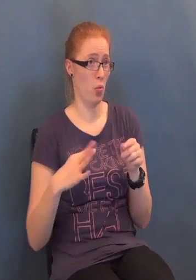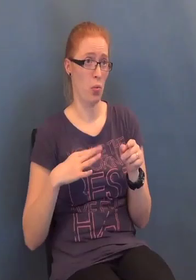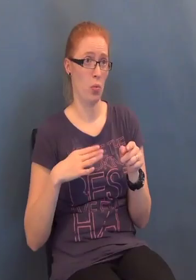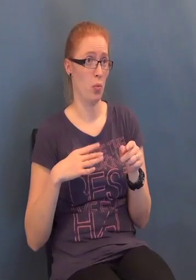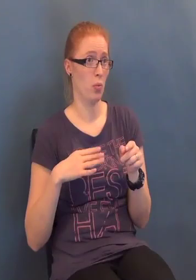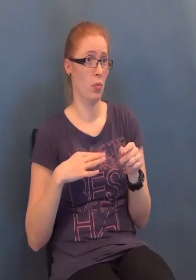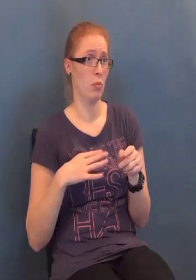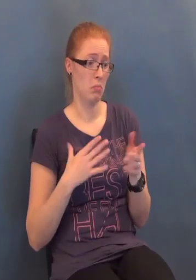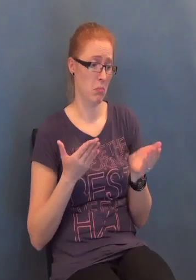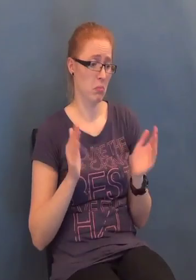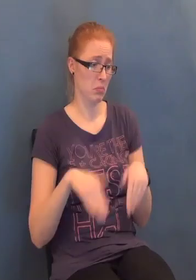A potem masz wolne?